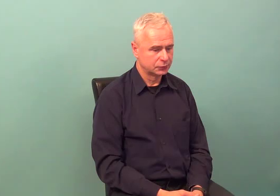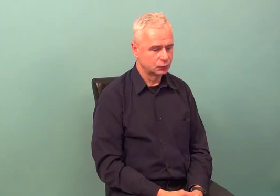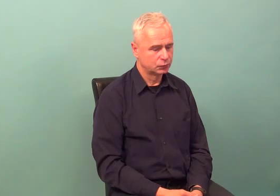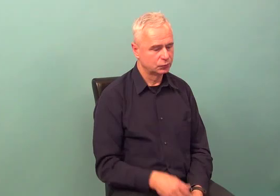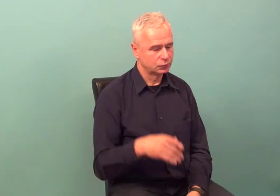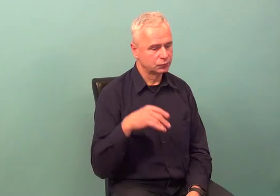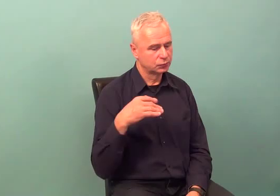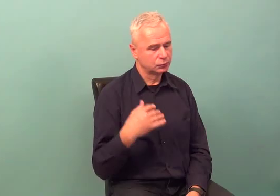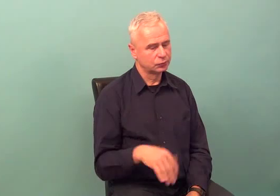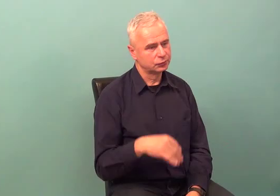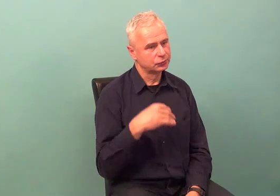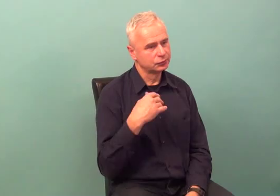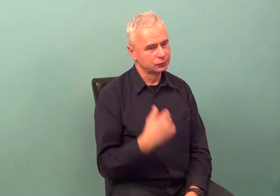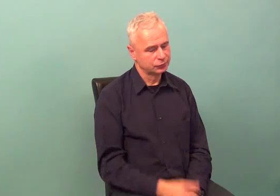Wow.